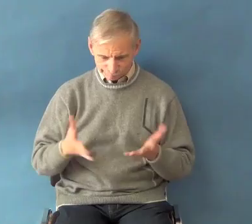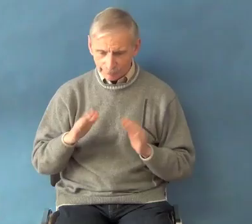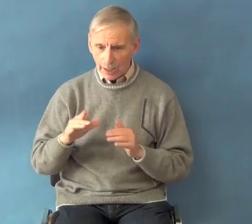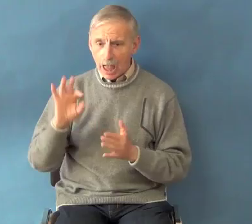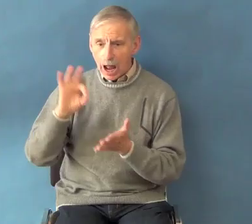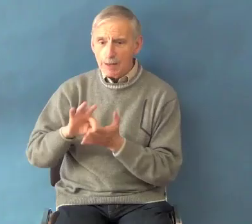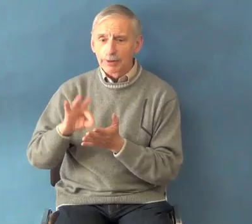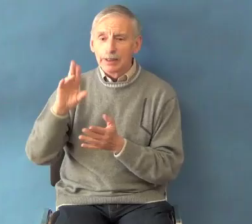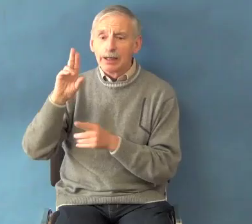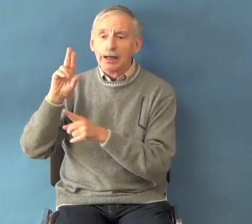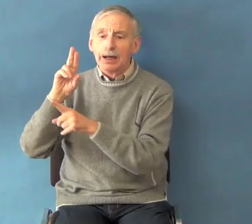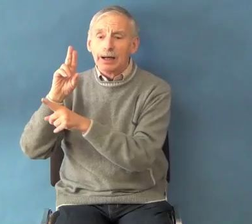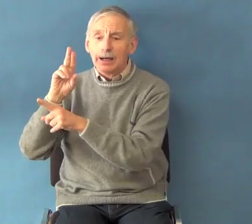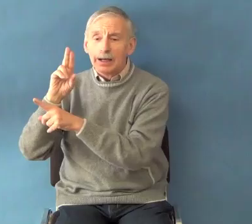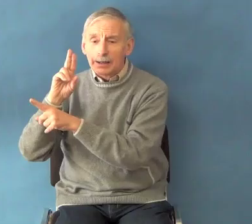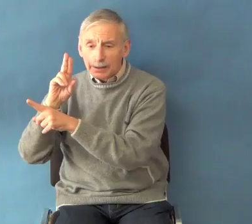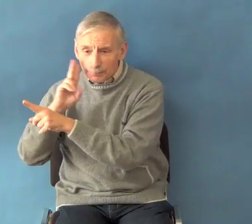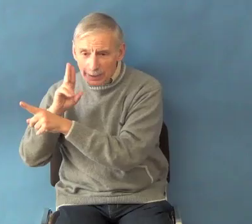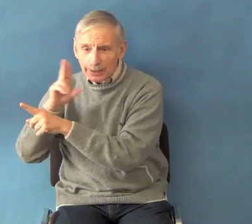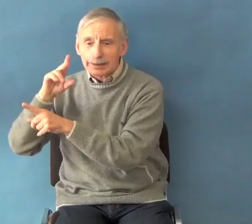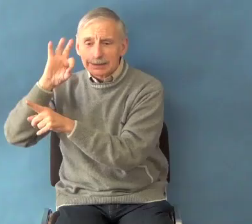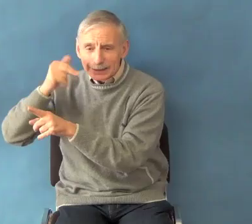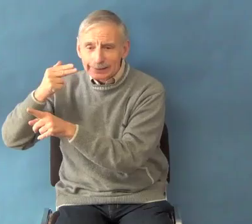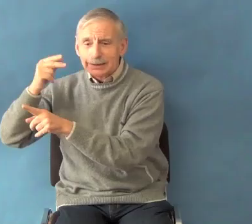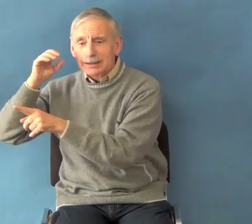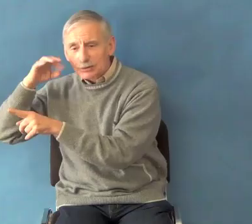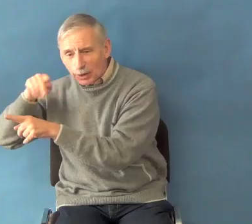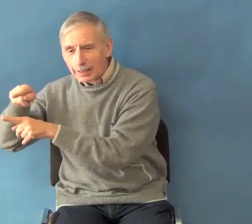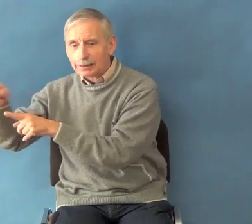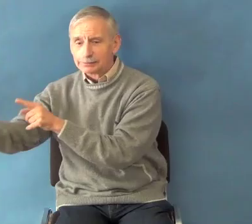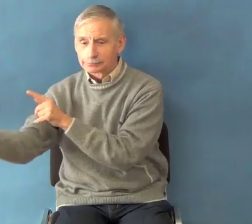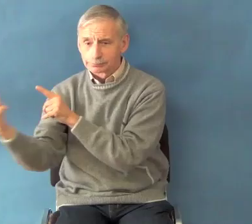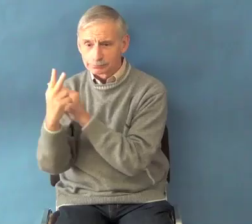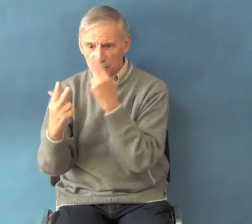Akurat mama, syn i córka podchodzą.